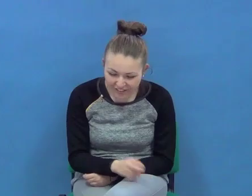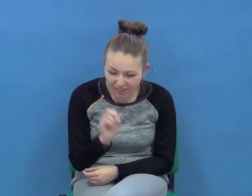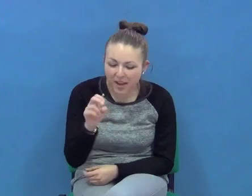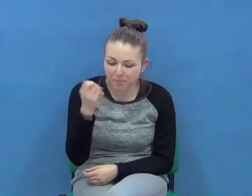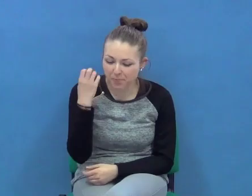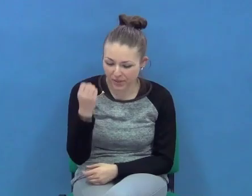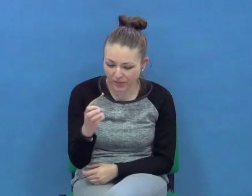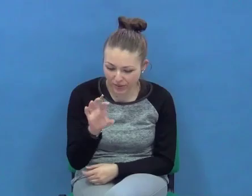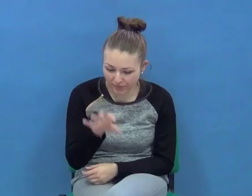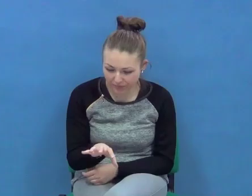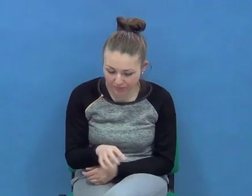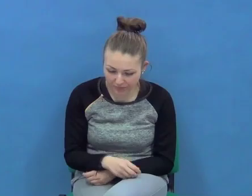Tak, to dotyczy pociągu.